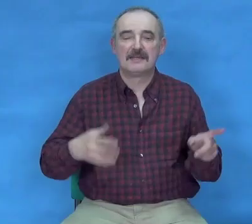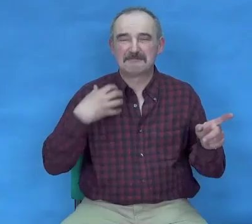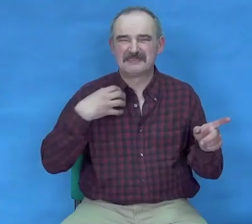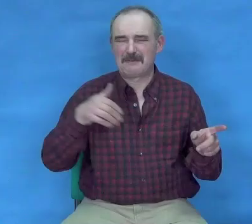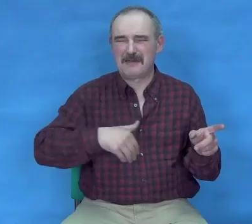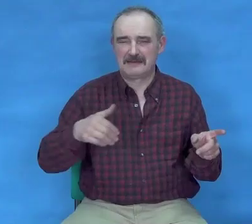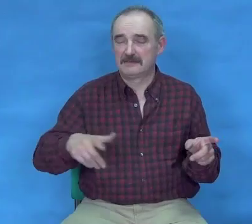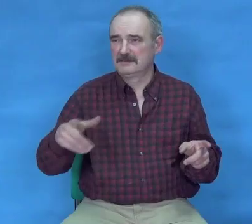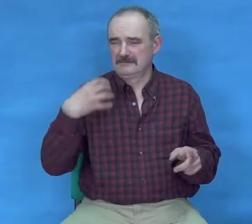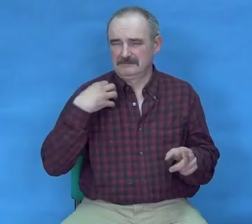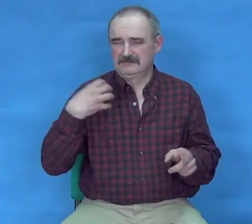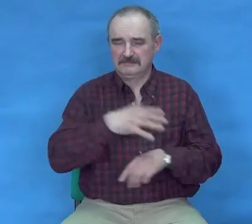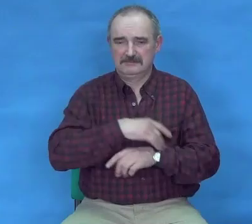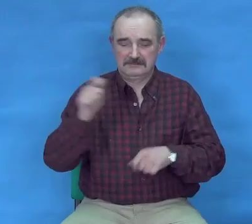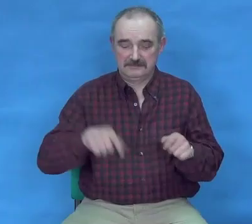Przyjeżdżają tam z zagranicy bogaci milionerzy.